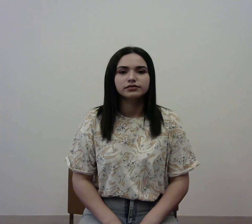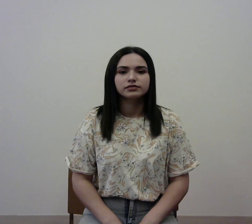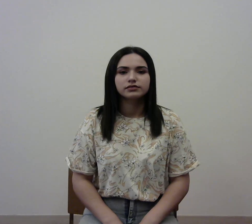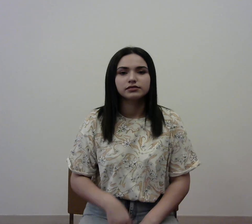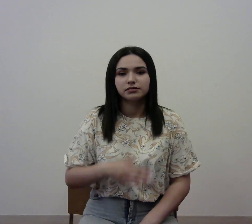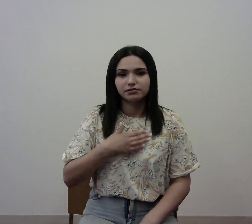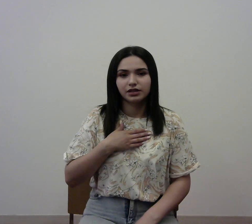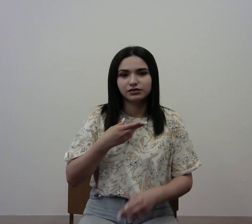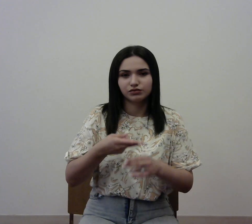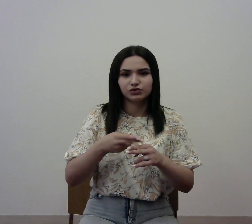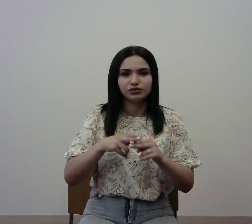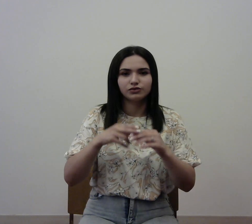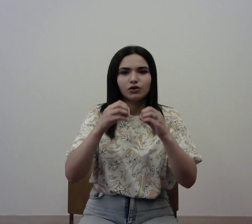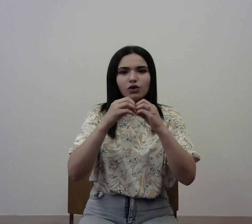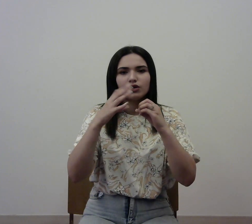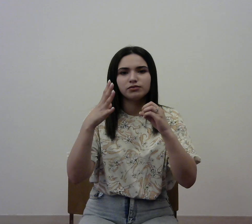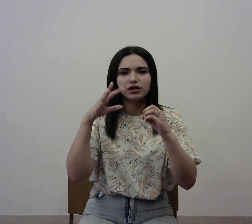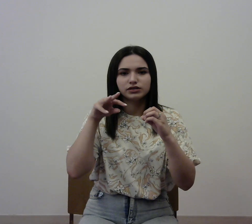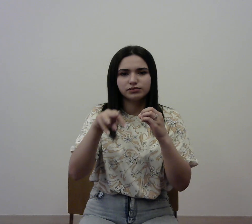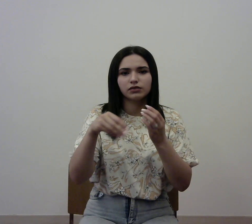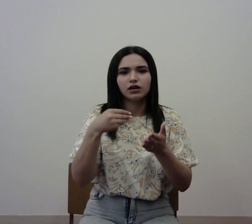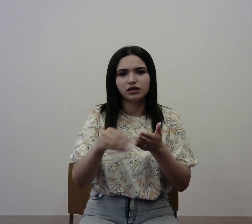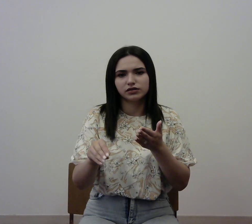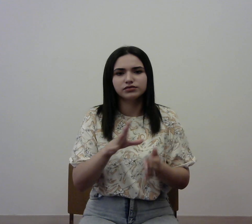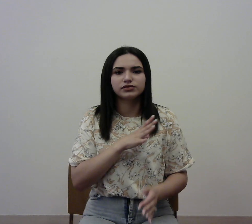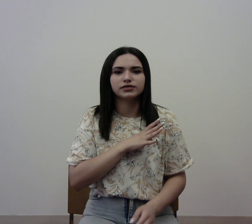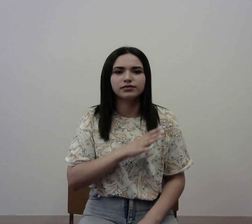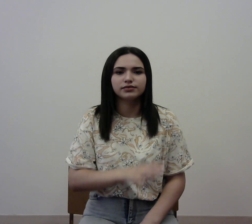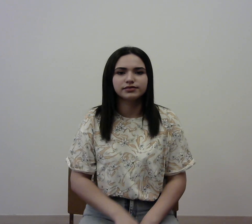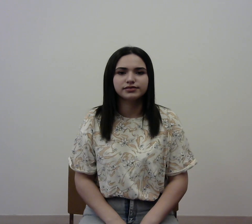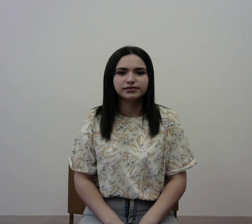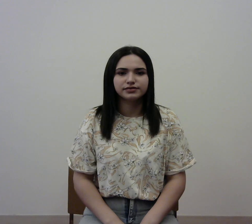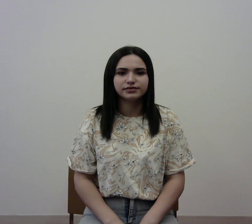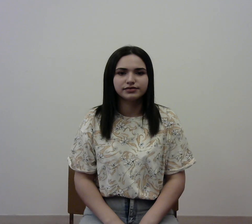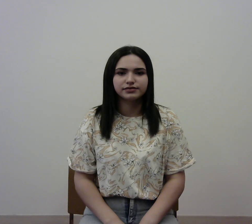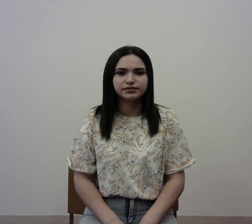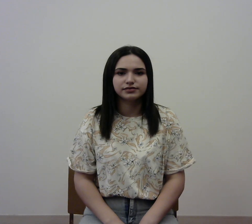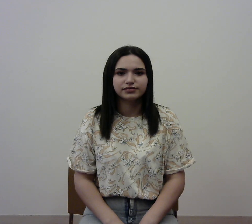Mən bunu 15 manata almışam